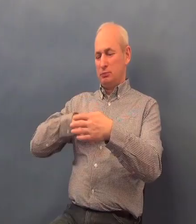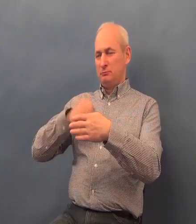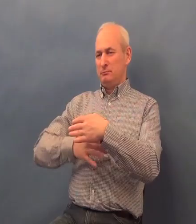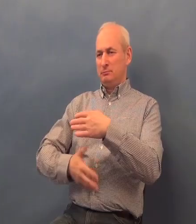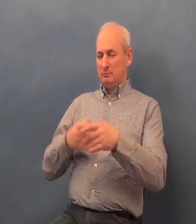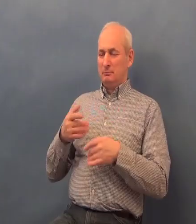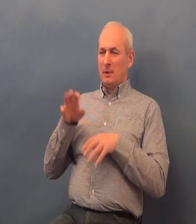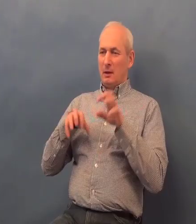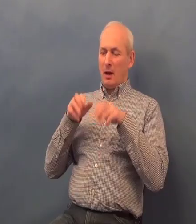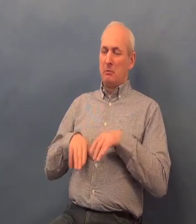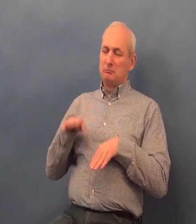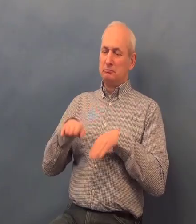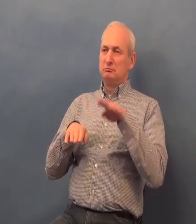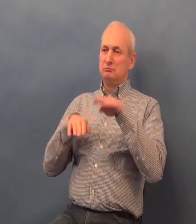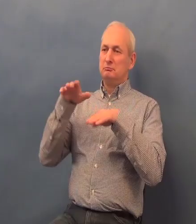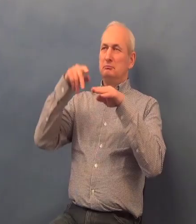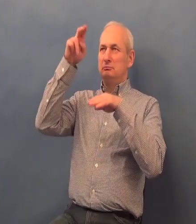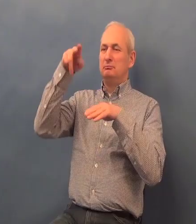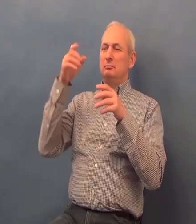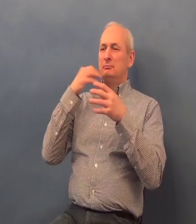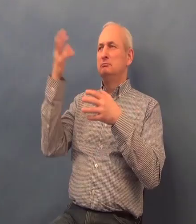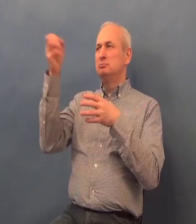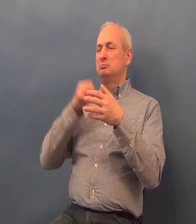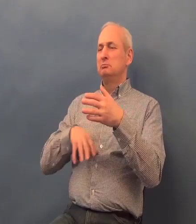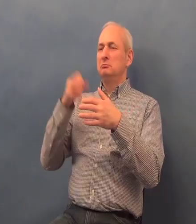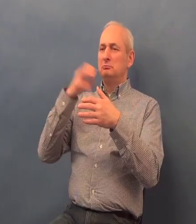Wchodzi na drabinę, po jednym szczeblu naraz. Na górze zrywa gruszki i wkłada je do kieszeni fartucha aż stała się pełna.